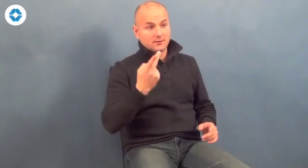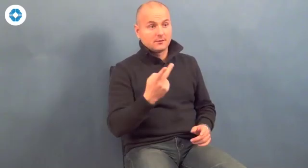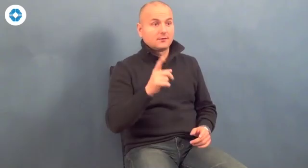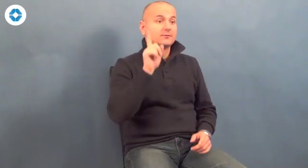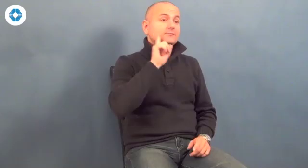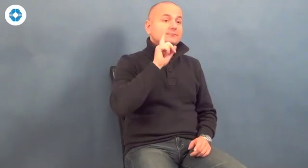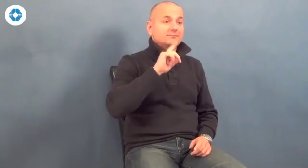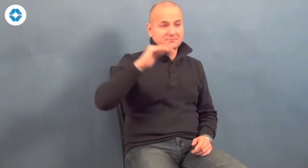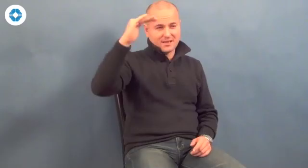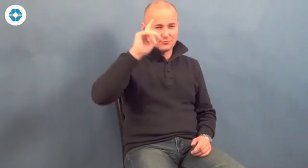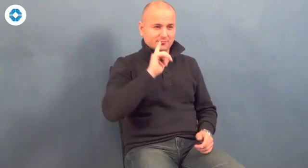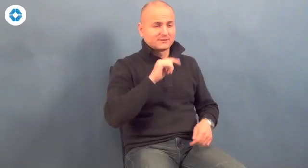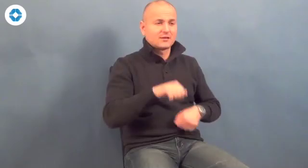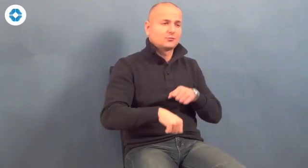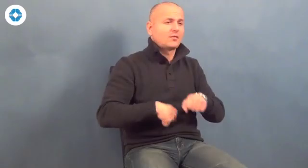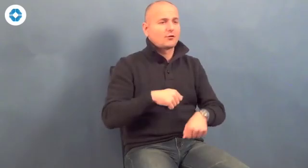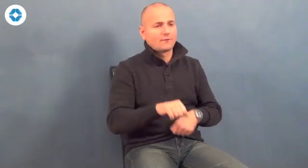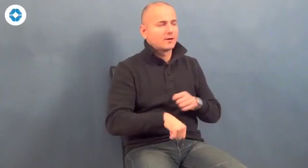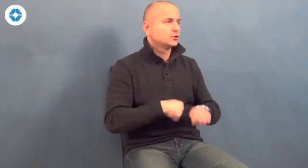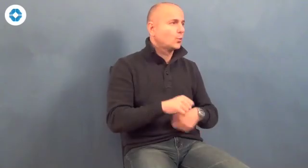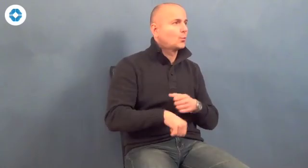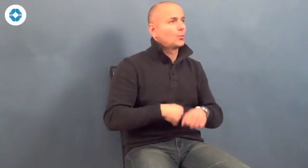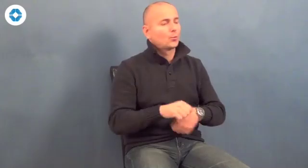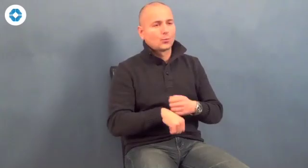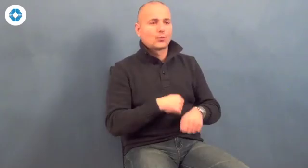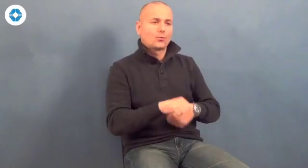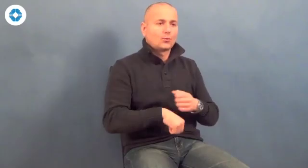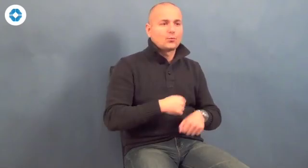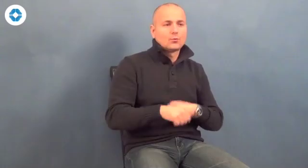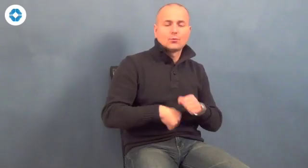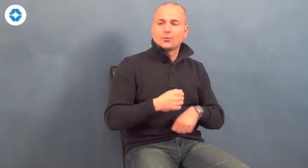Mały chłopak jedzie na rowerze.